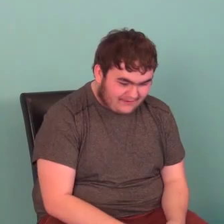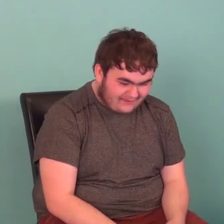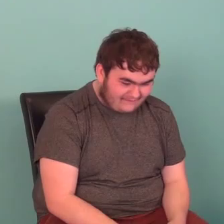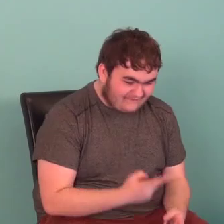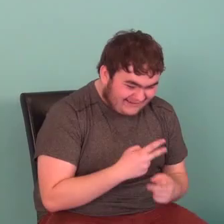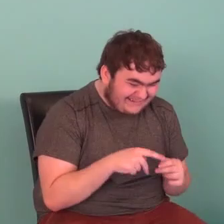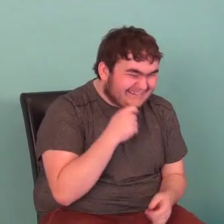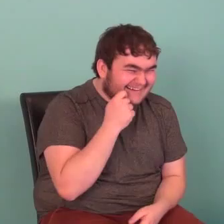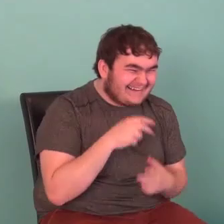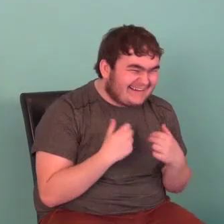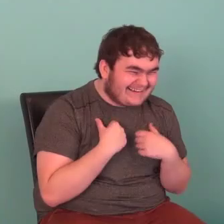Wizyta u dziadka na wsi.